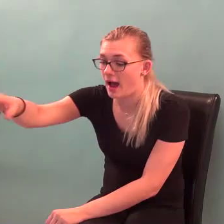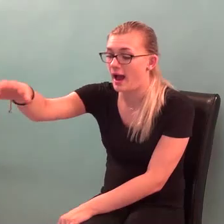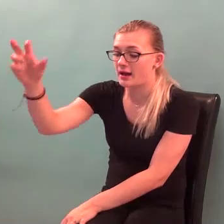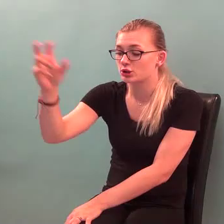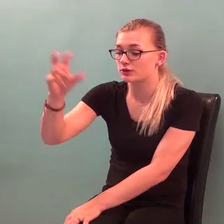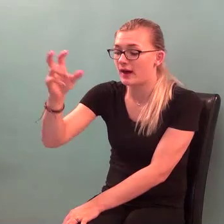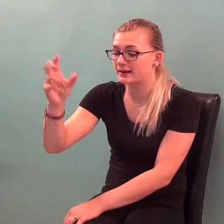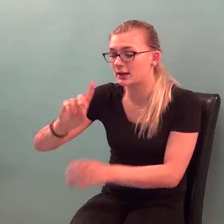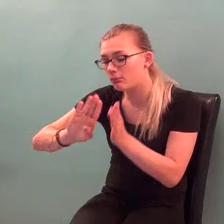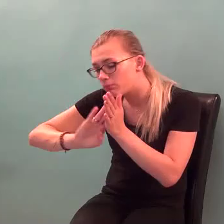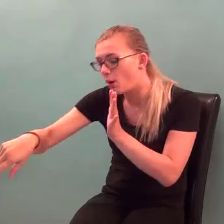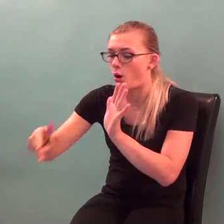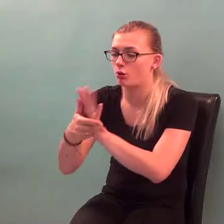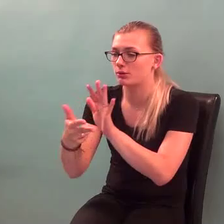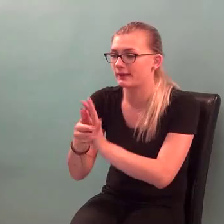A w czwartek po osiemnastej?